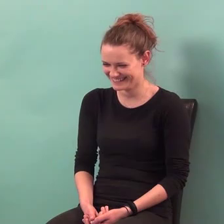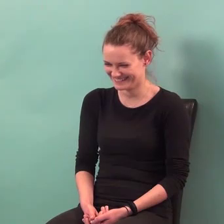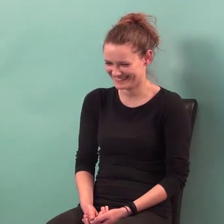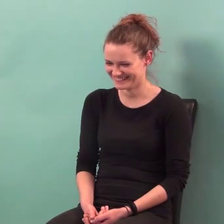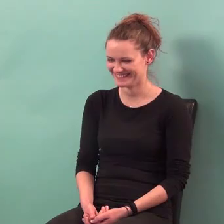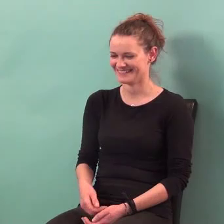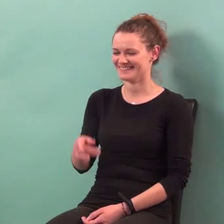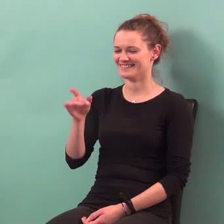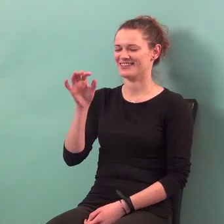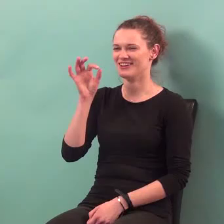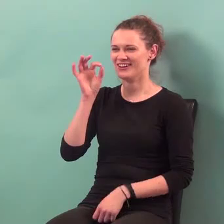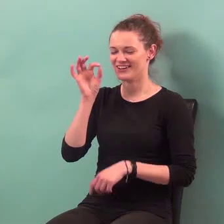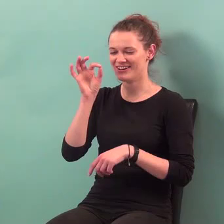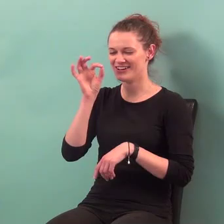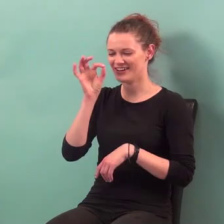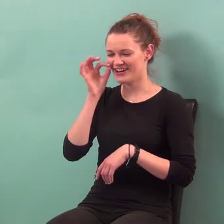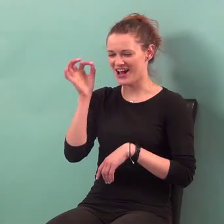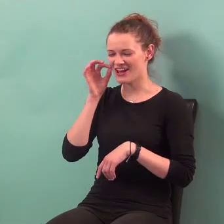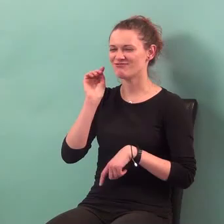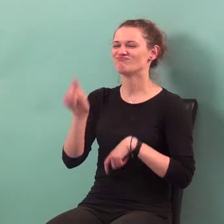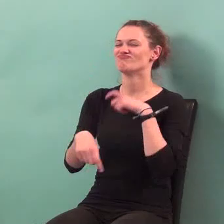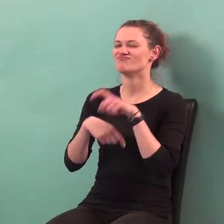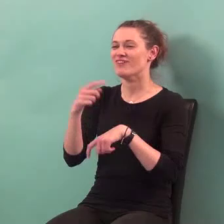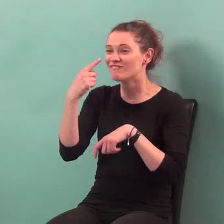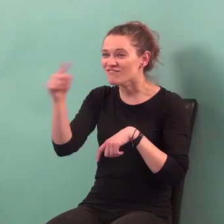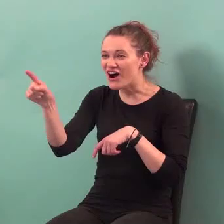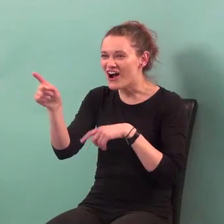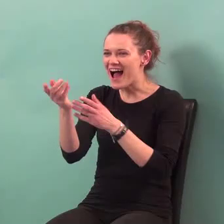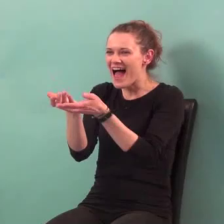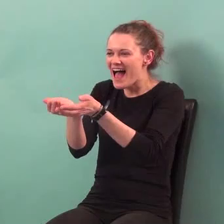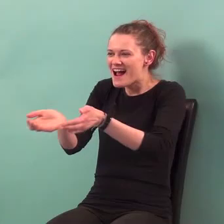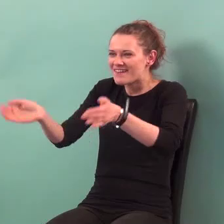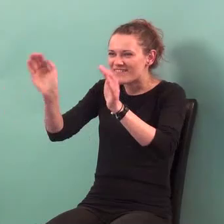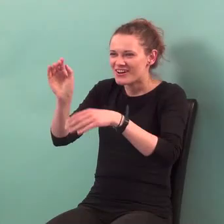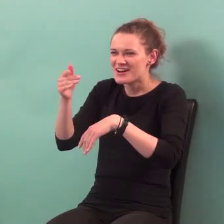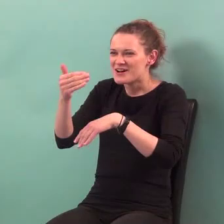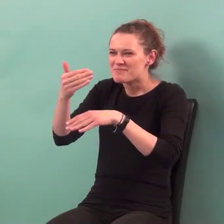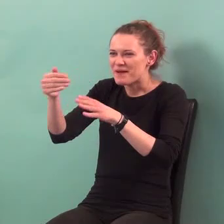Kot idzie i zauważa akwarium z rybką w środku.